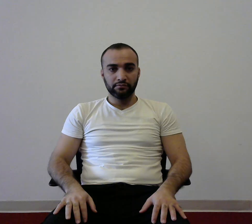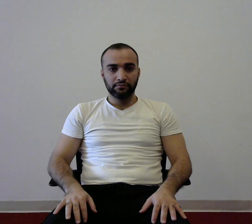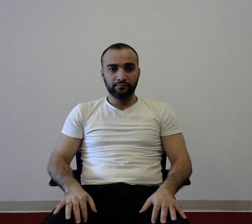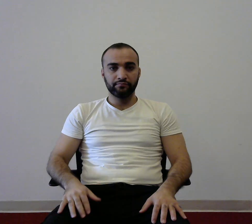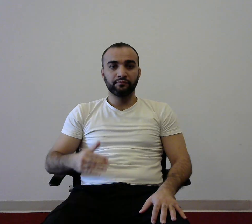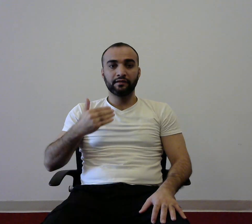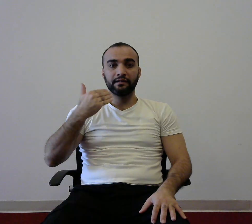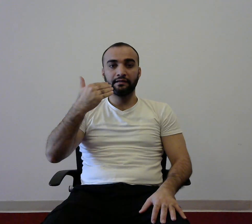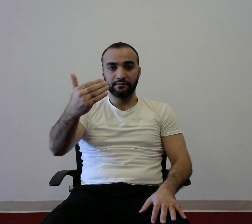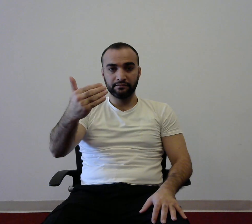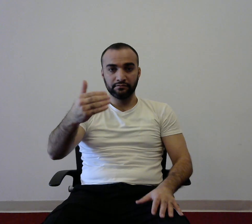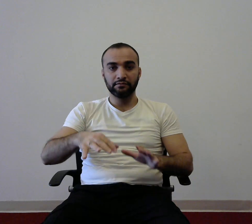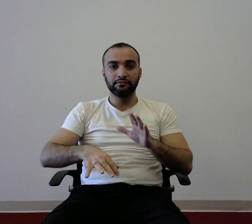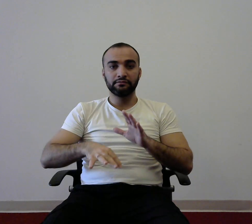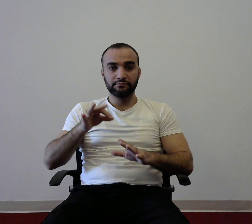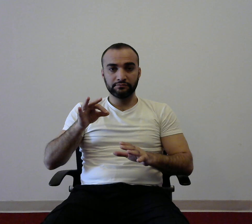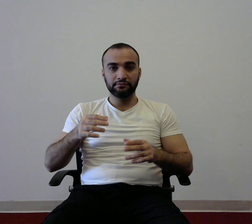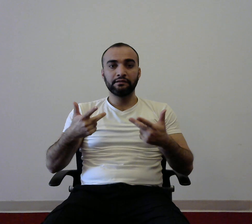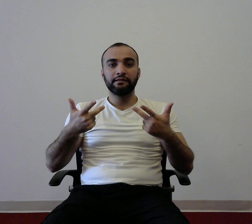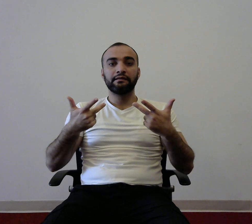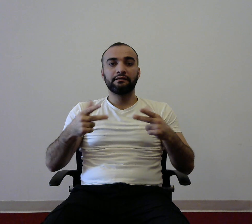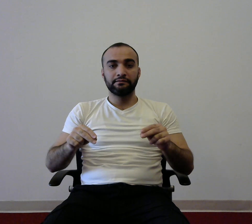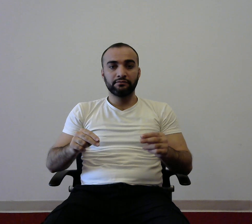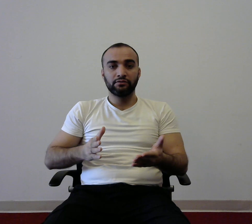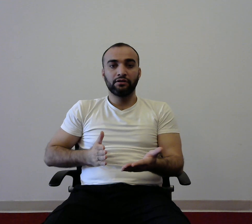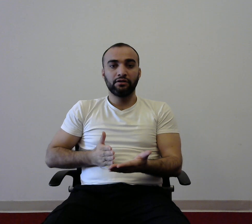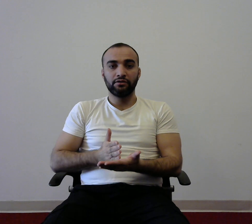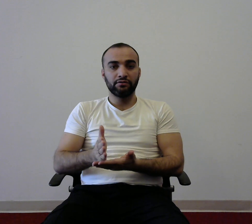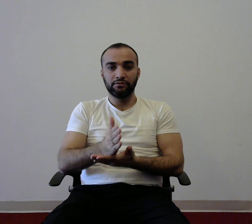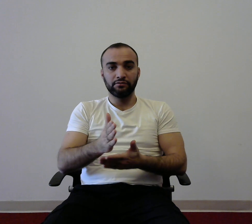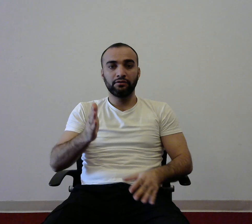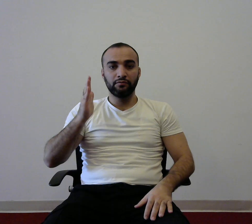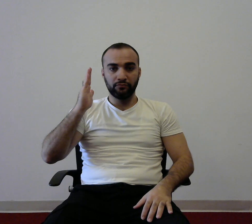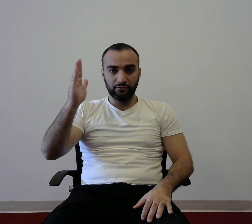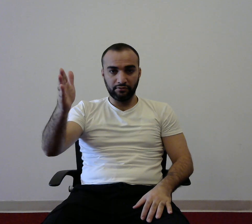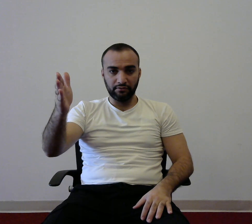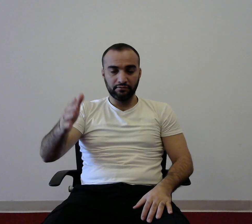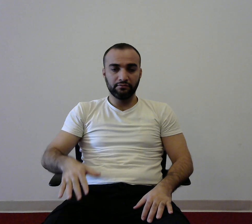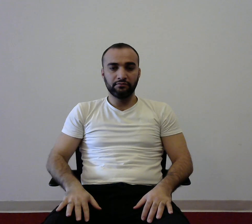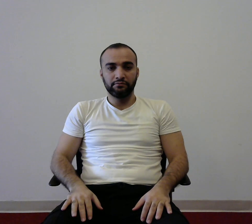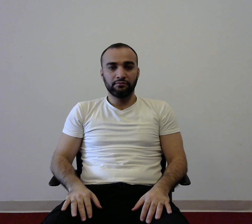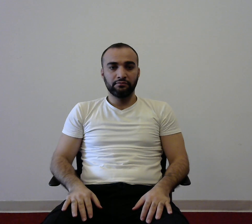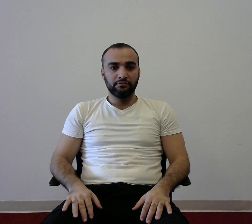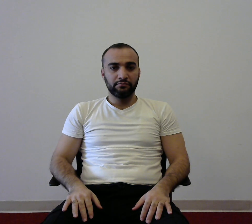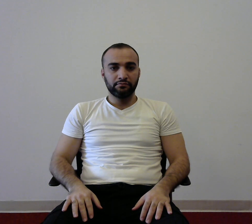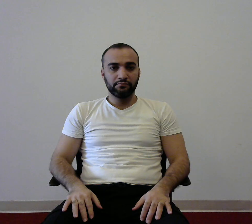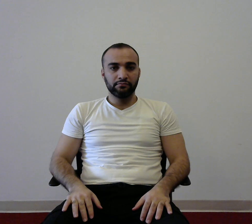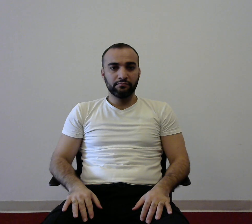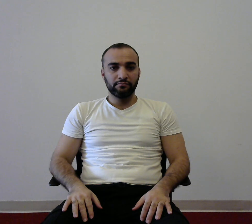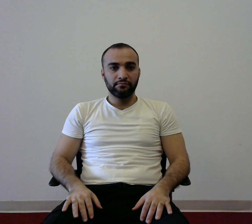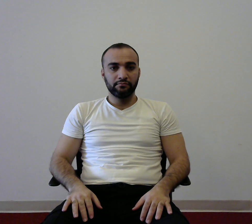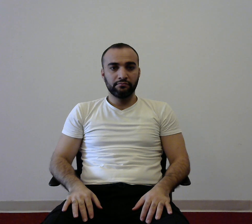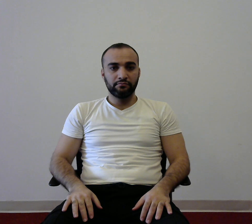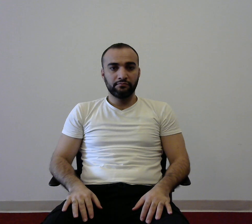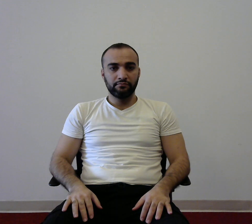Sizin seçiminiz hansı istiqamətdə olacaq?